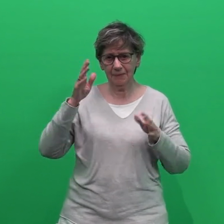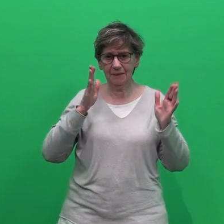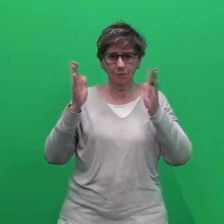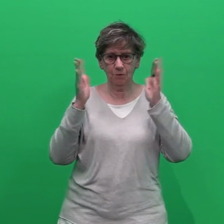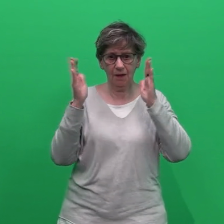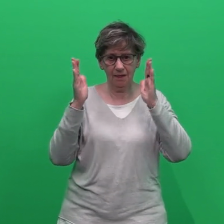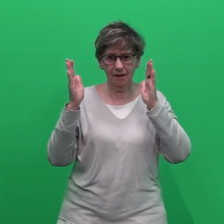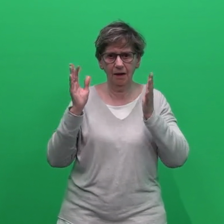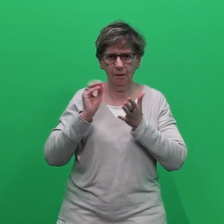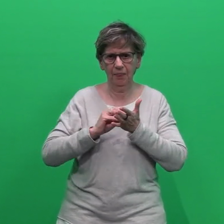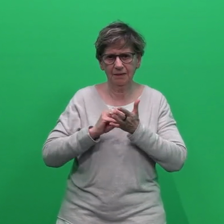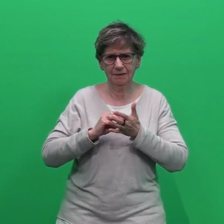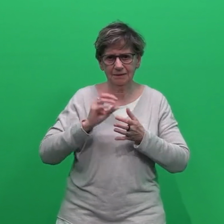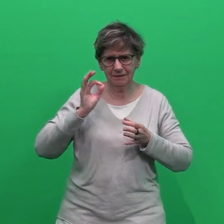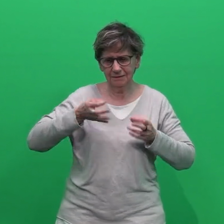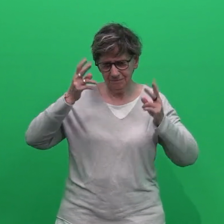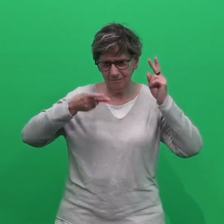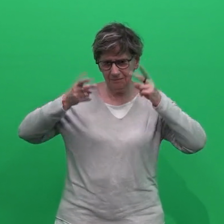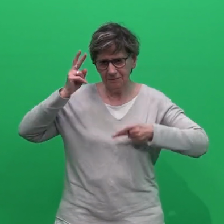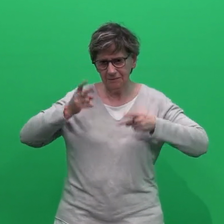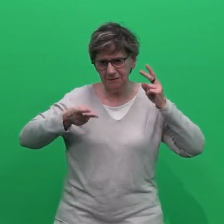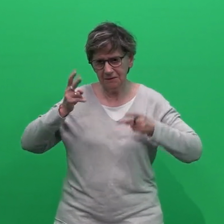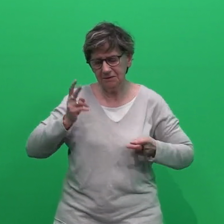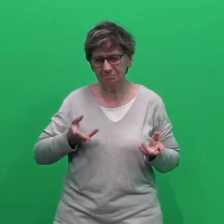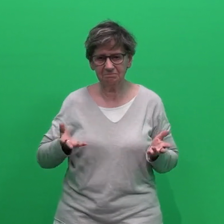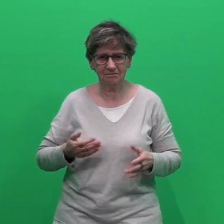Tinc èpoques on em cauen els cabells, de vegades sí.